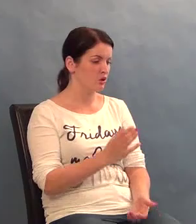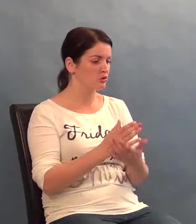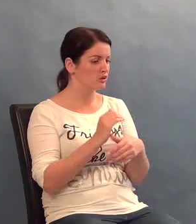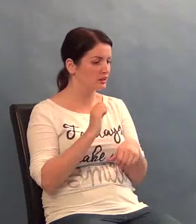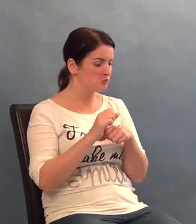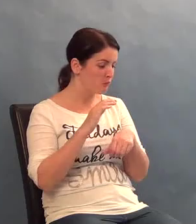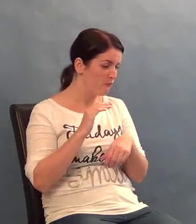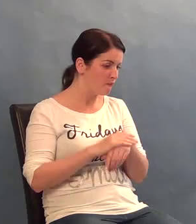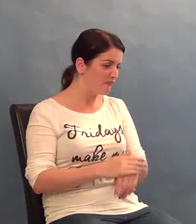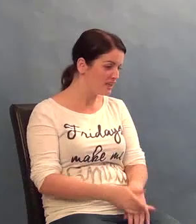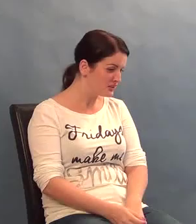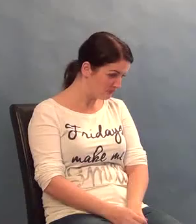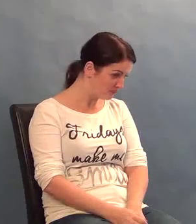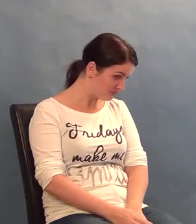Ósmego lutego?